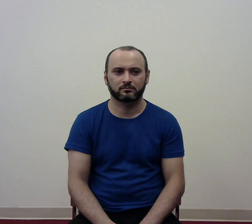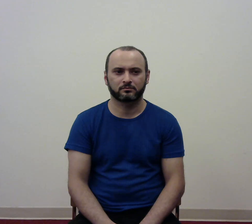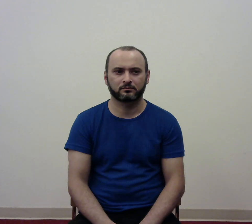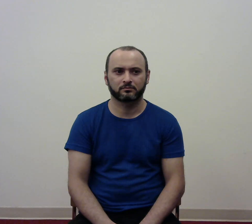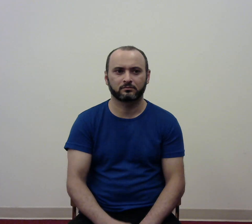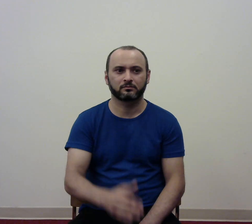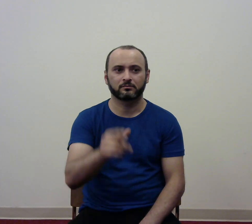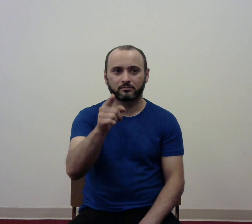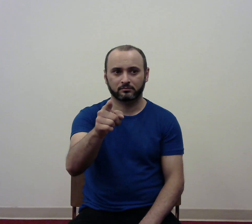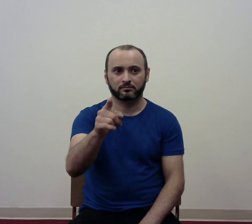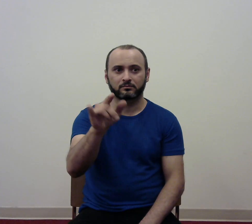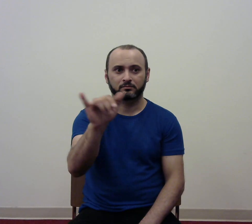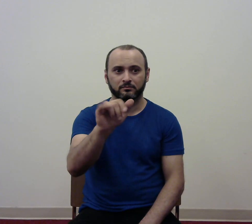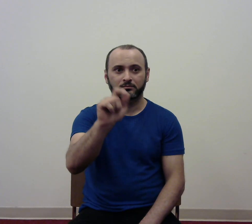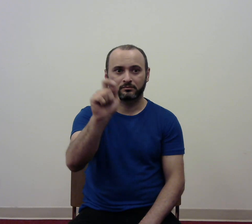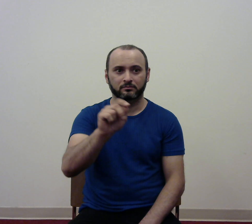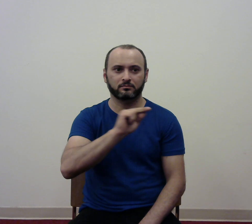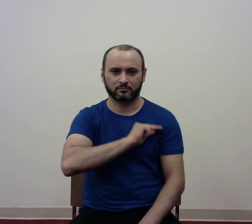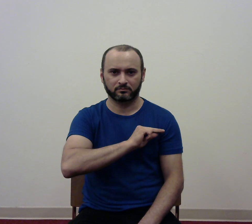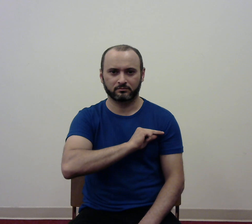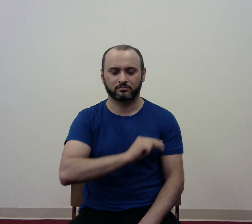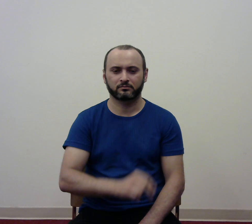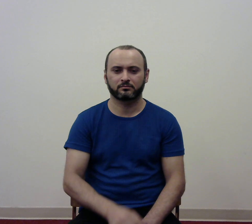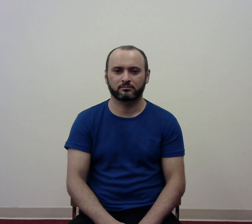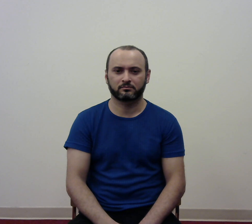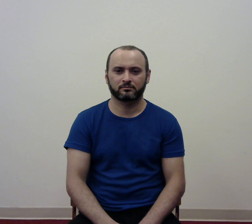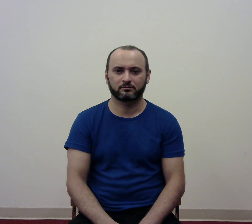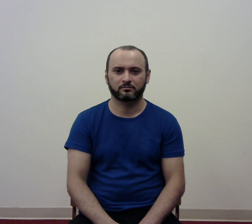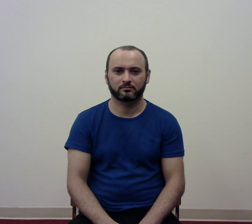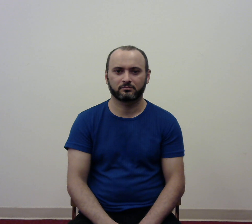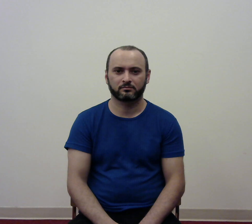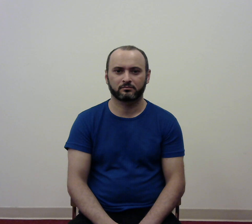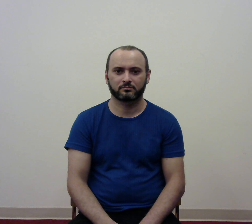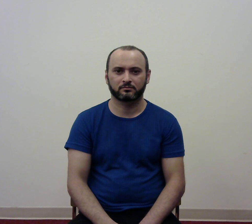Siz həftə sonu işləyirsiz?